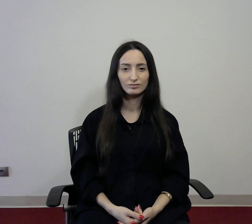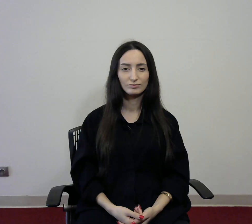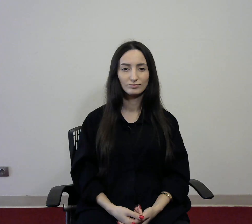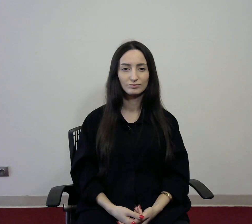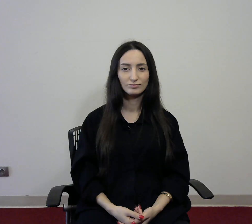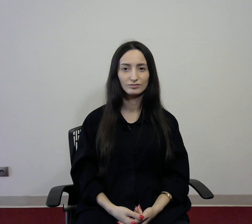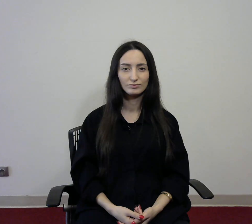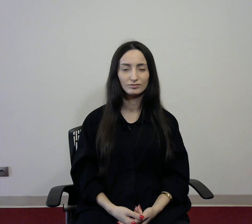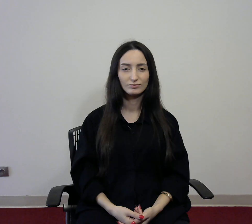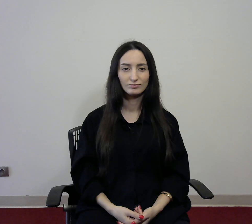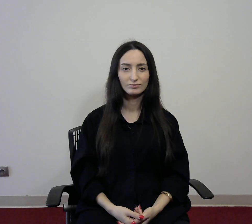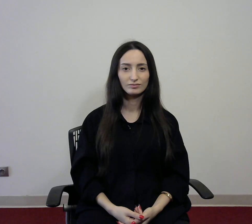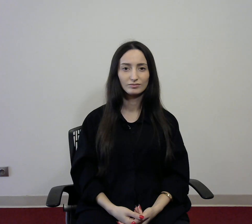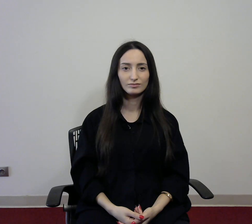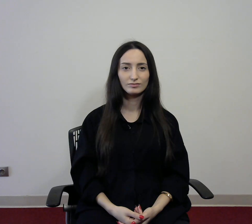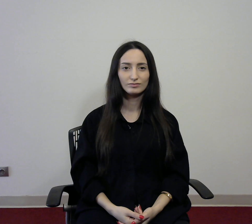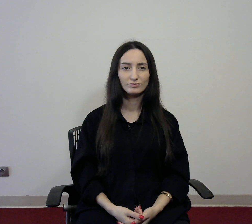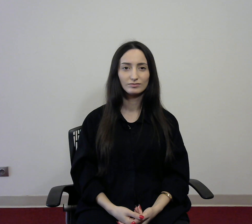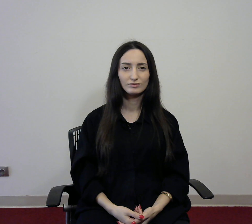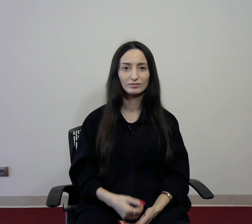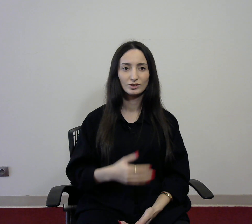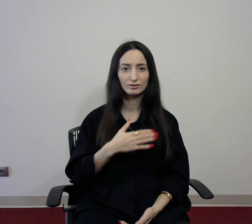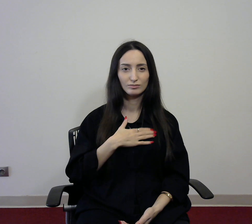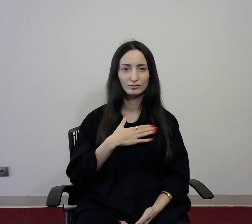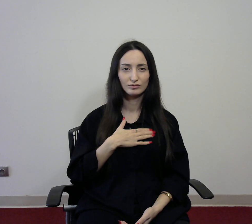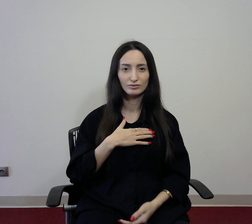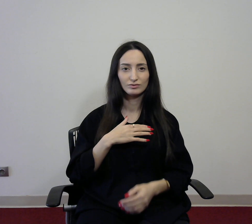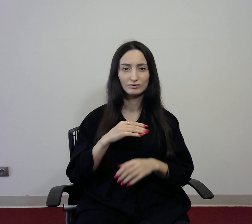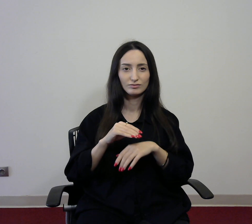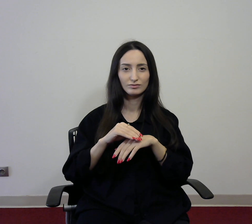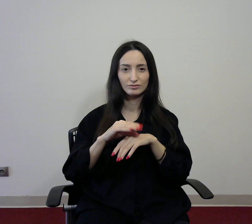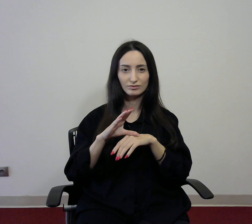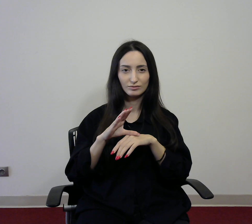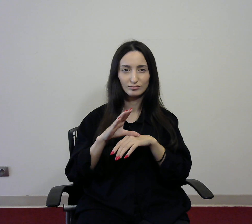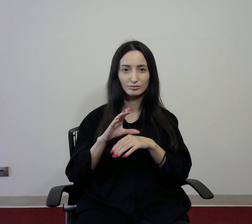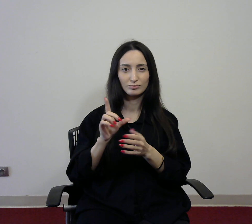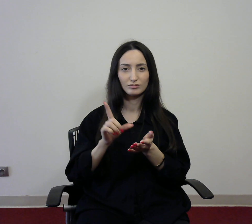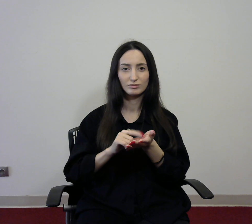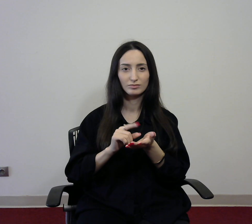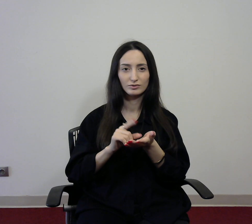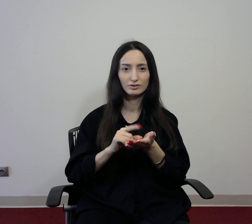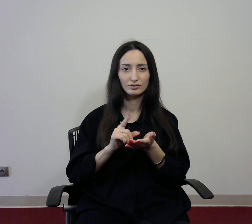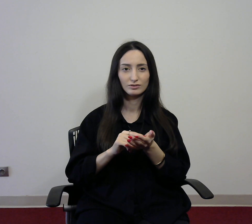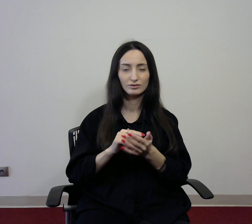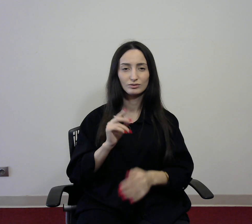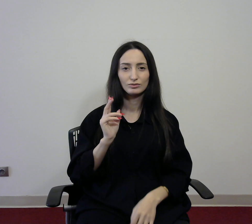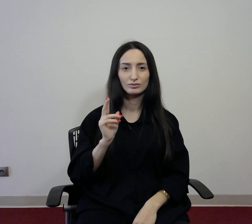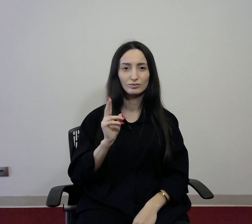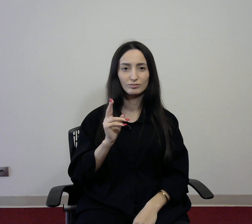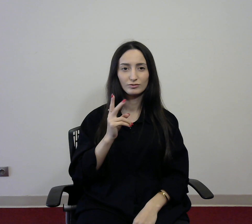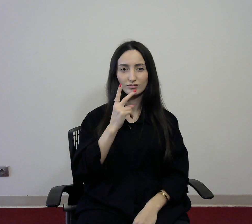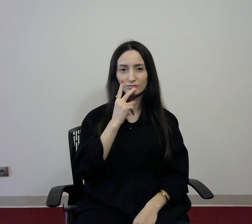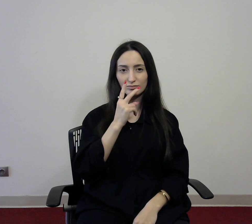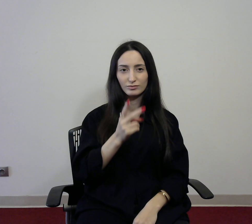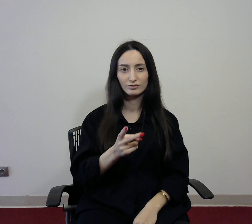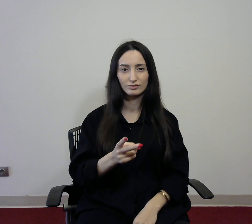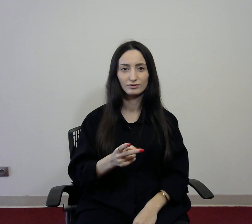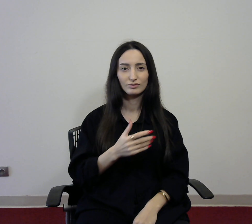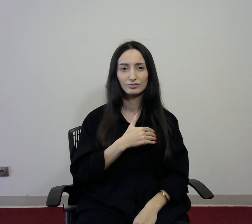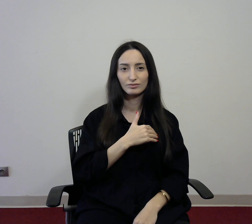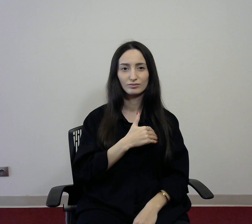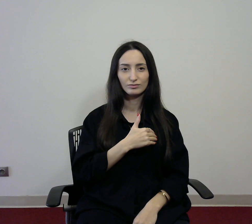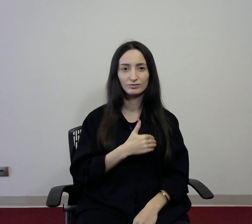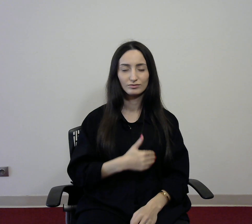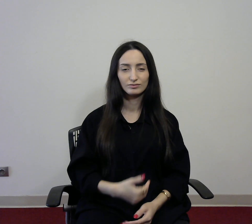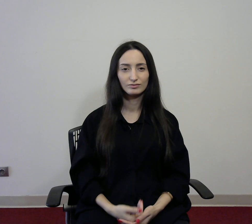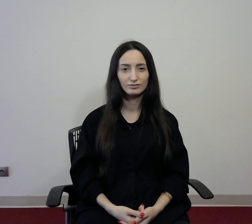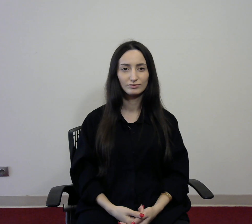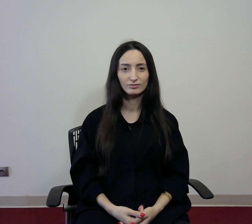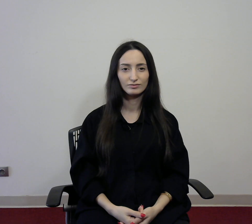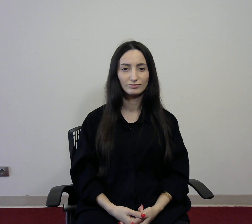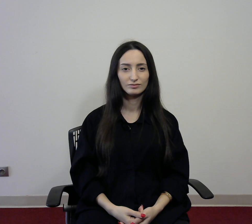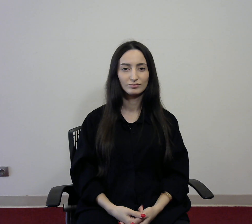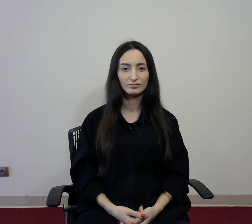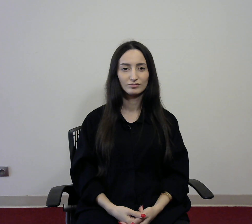Mən yığılmış pensiya kapitalıma baxmaq istəyirəm